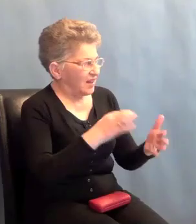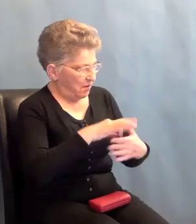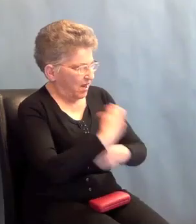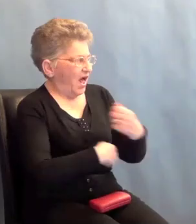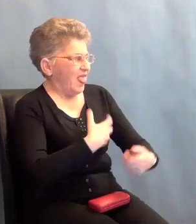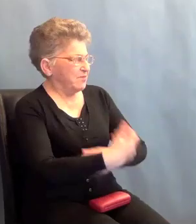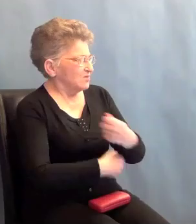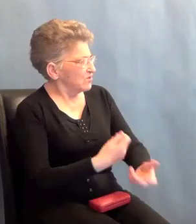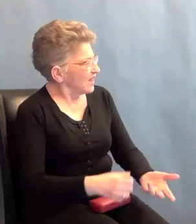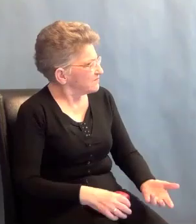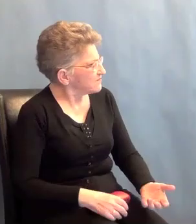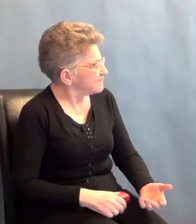Szkoda, ja pewnie pracuję.